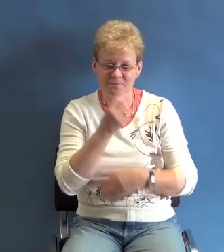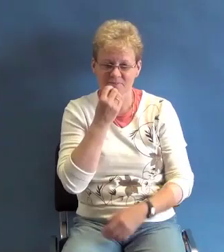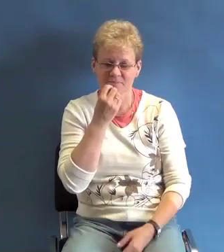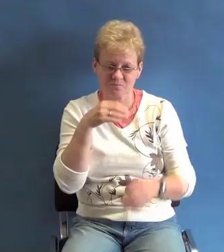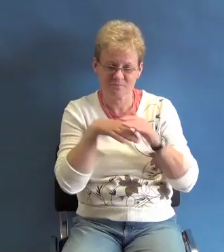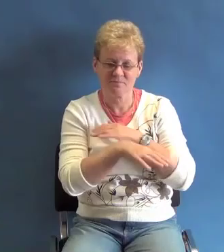Zabiera i chowa.